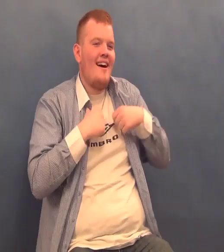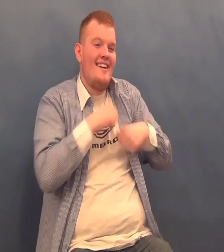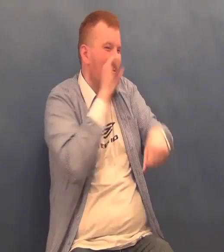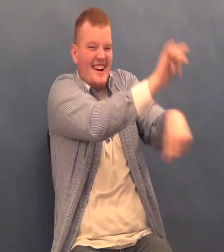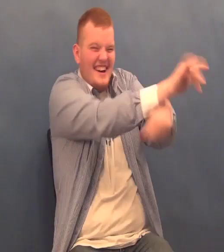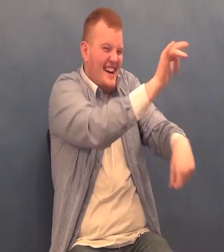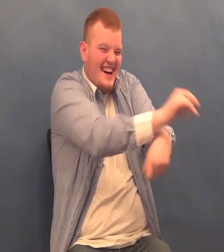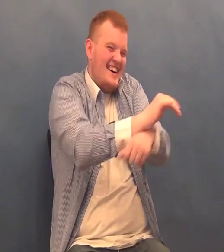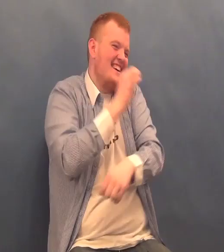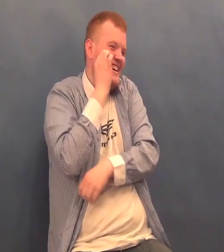Babcia krzyczy na kota.